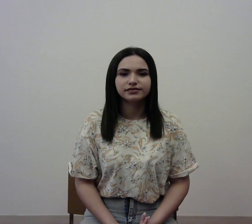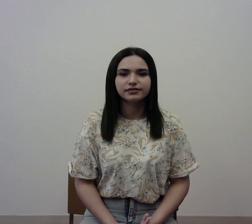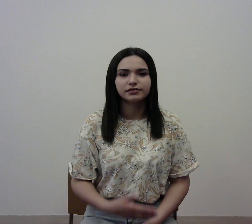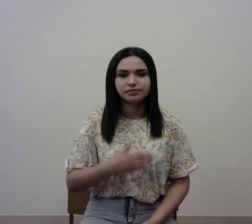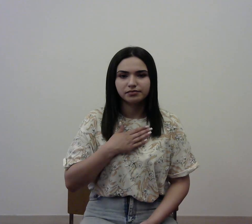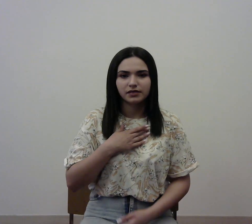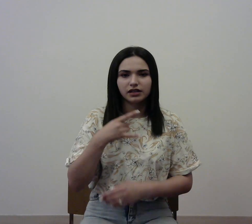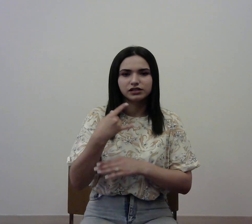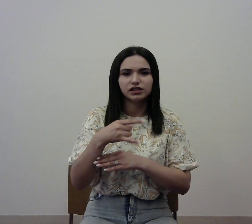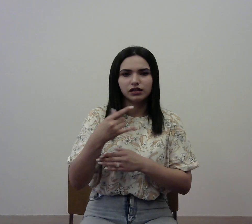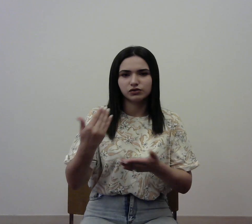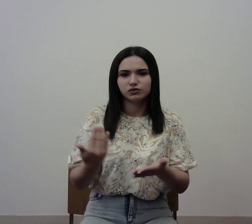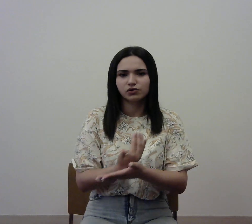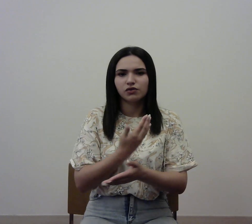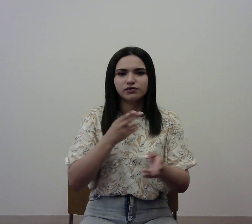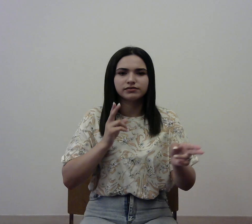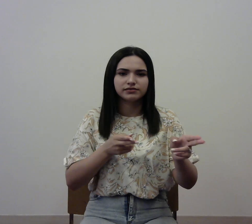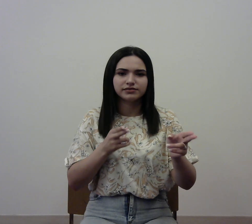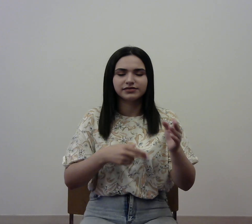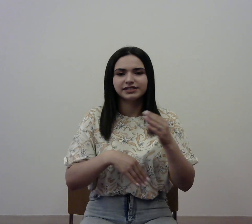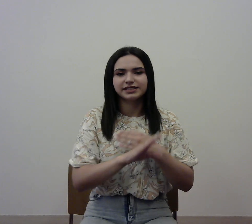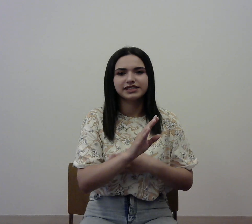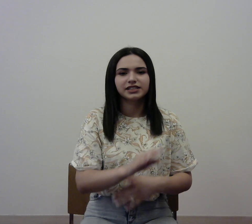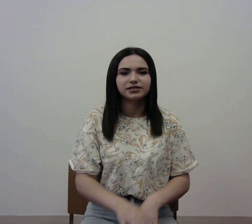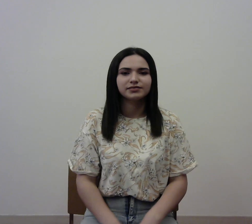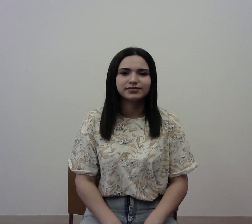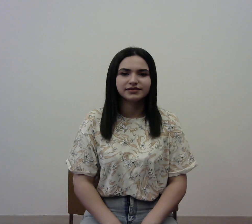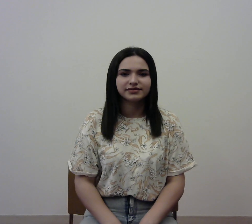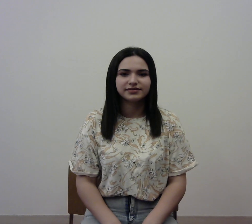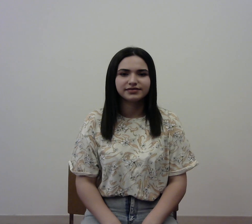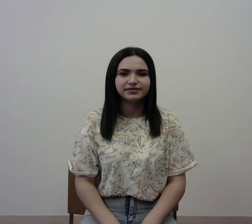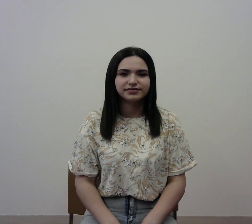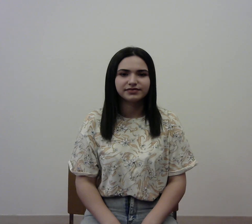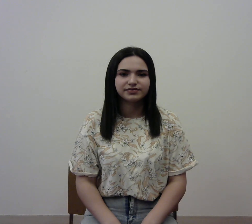Mən Gəncəyə yeni qatarla gedirəm